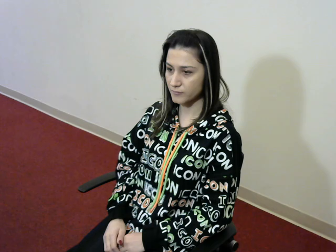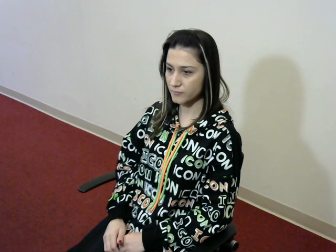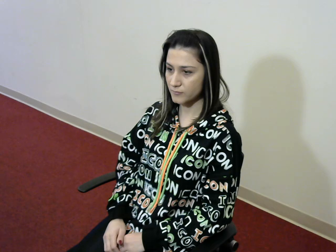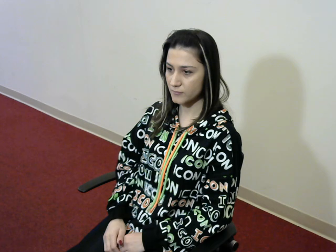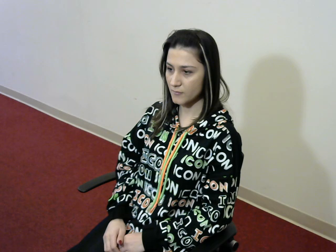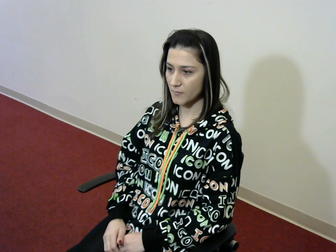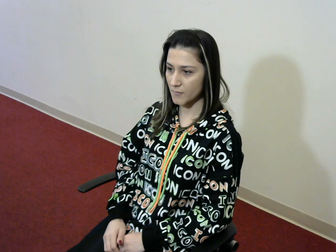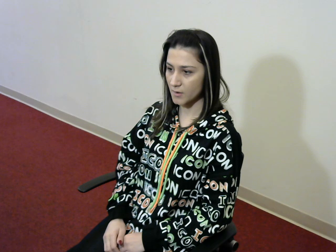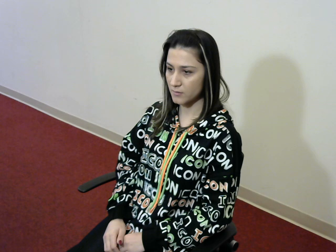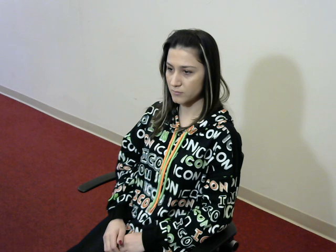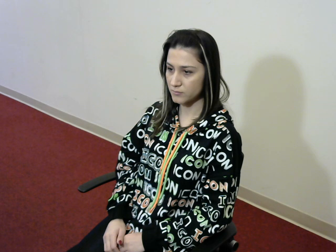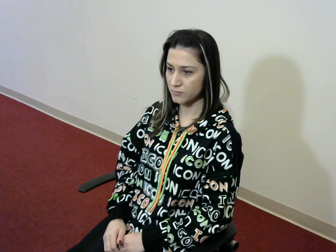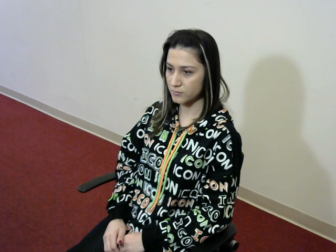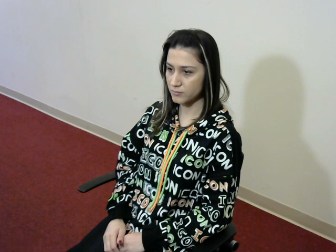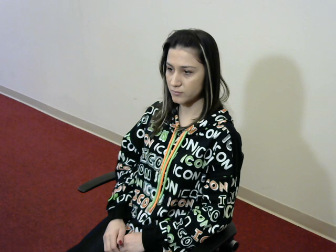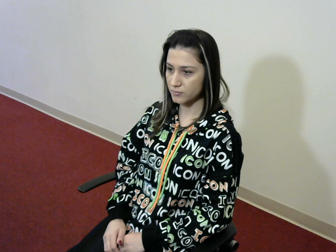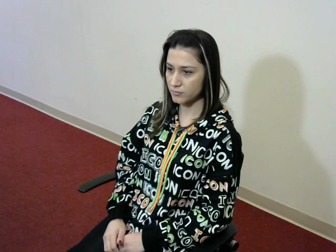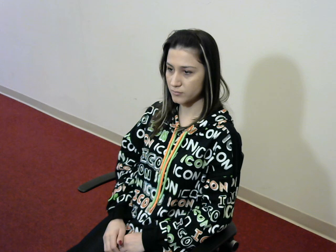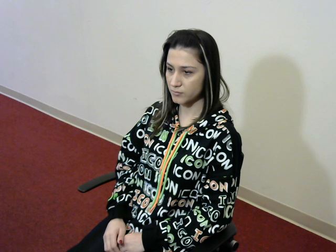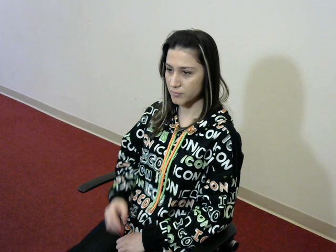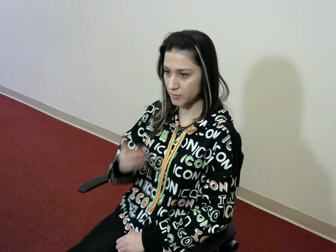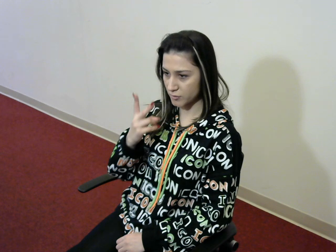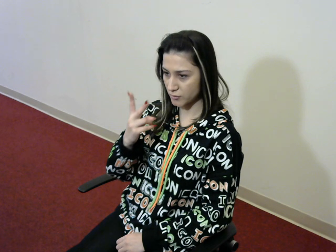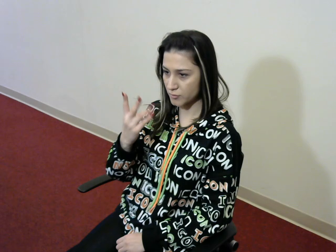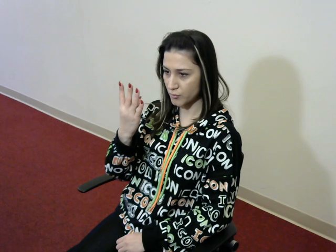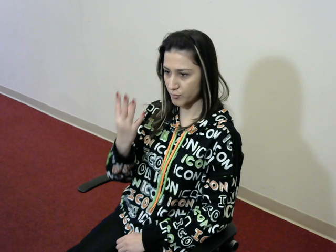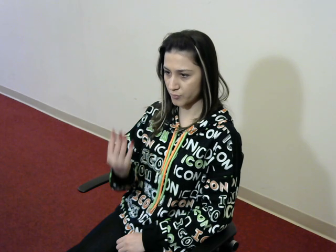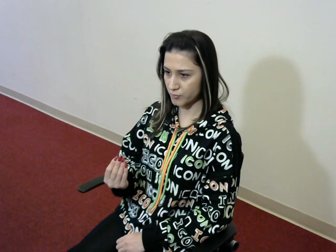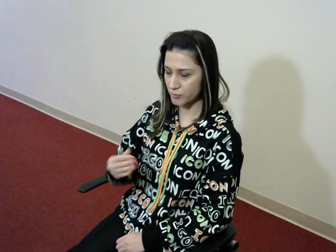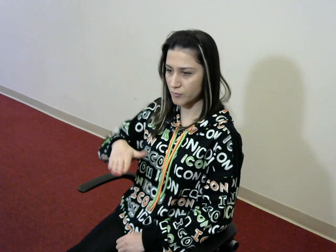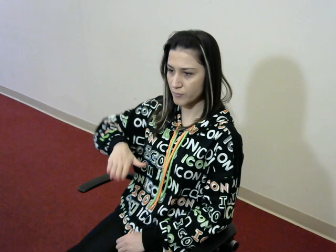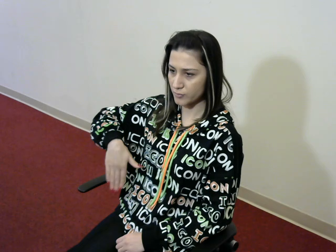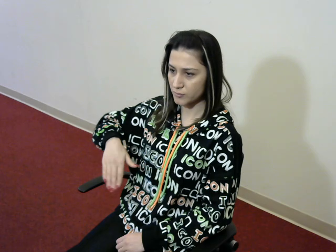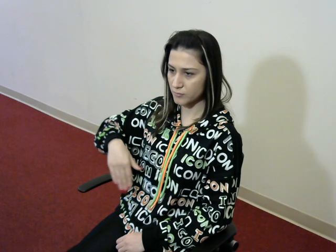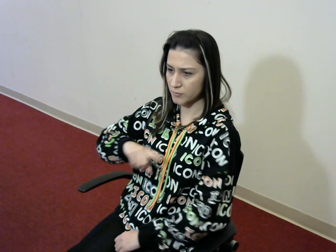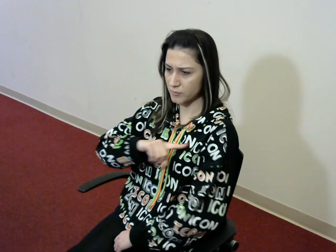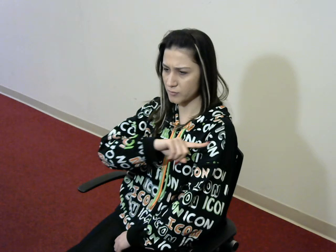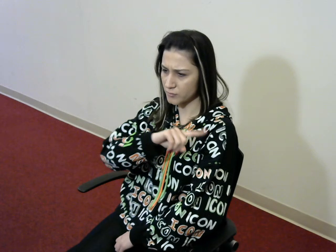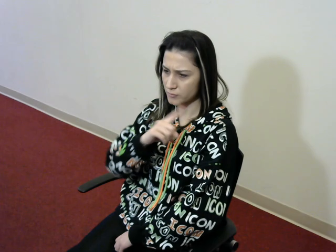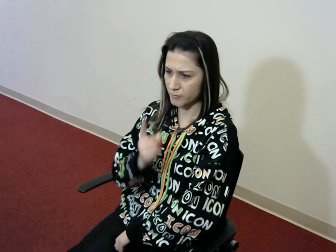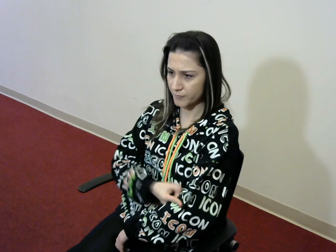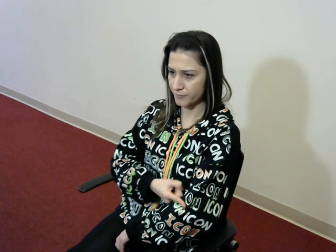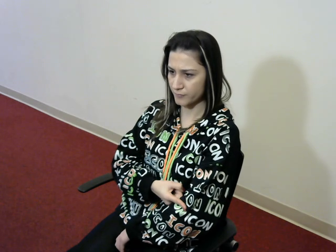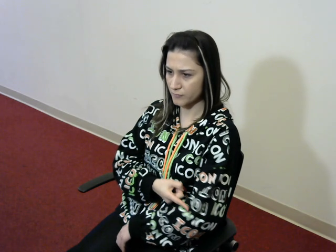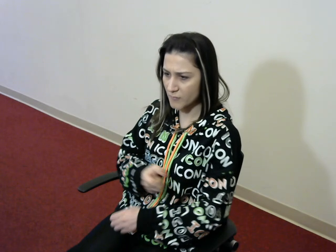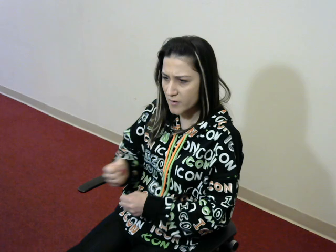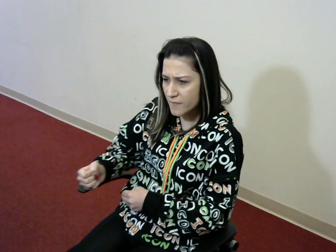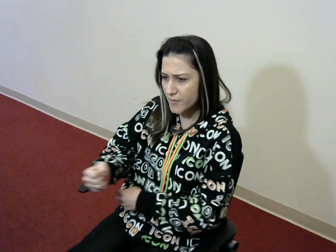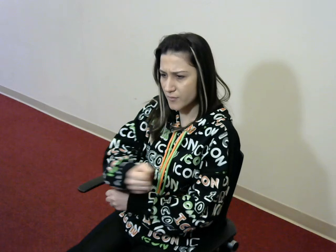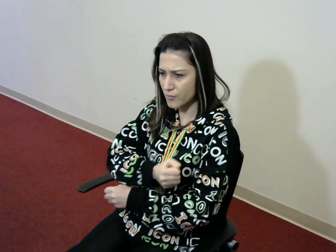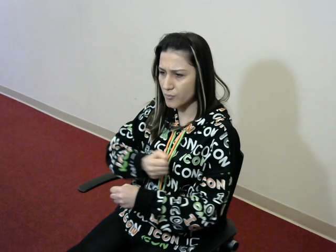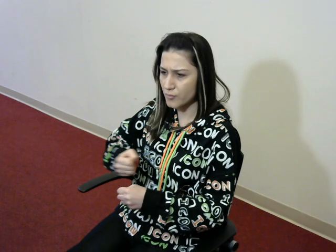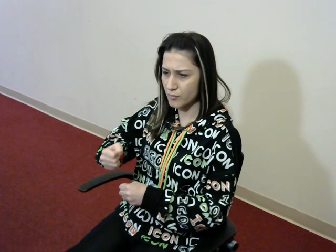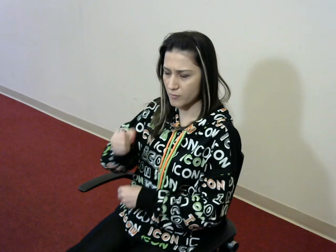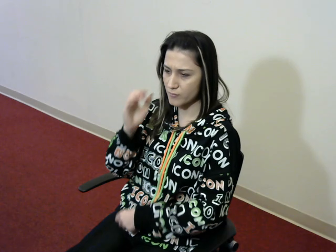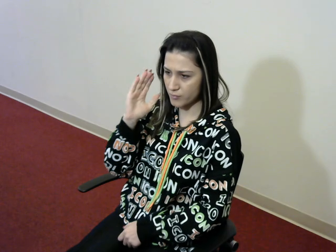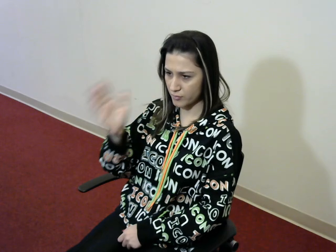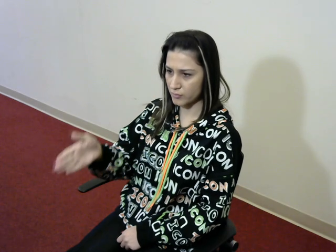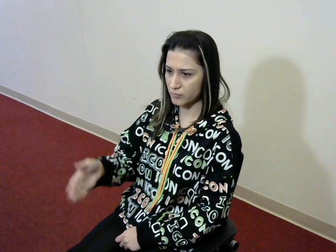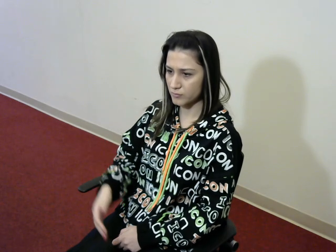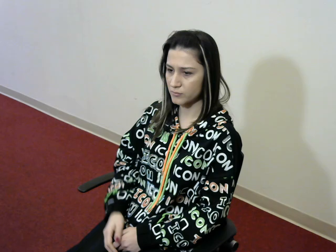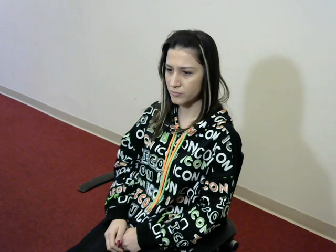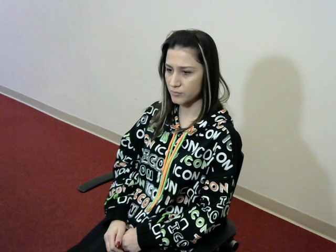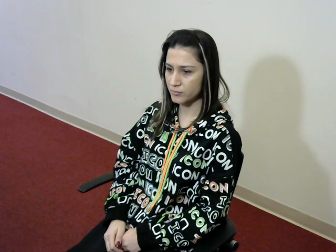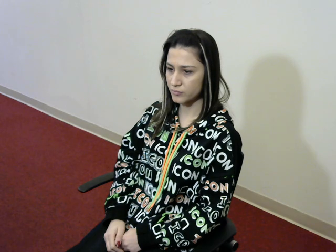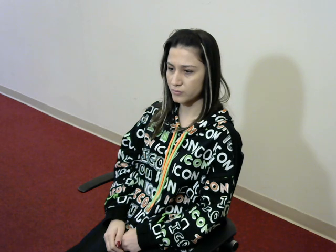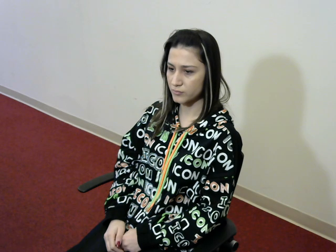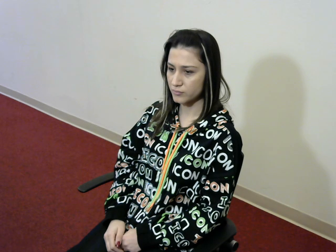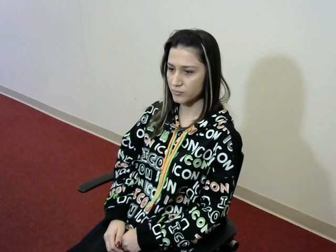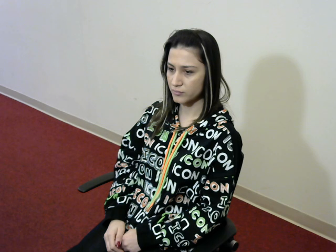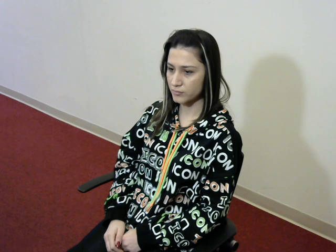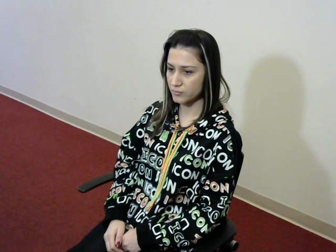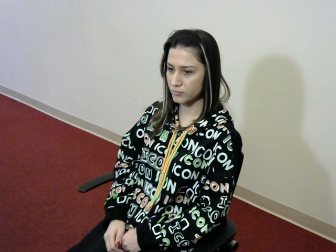İki gün sonra güclü külək olacaq